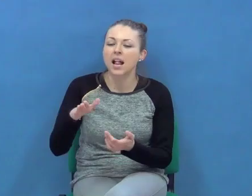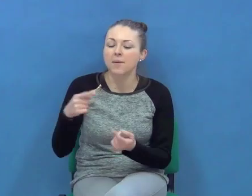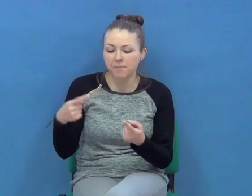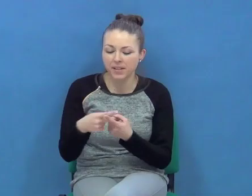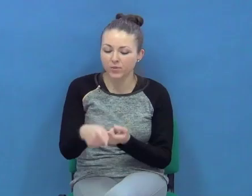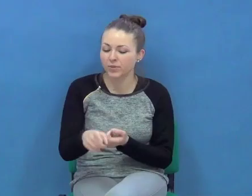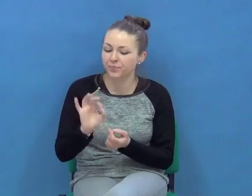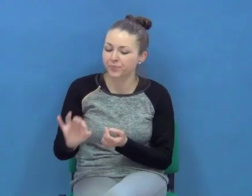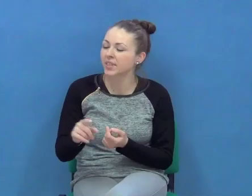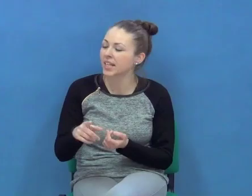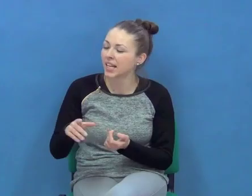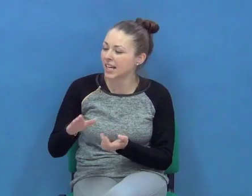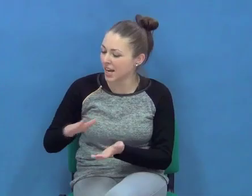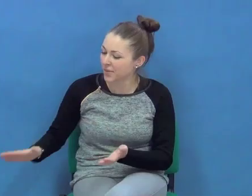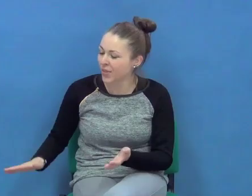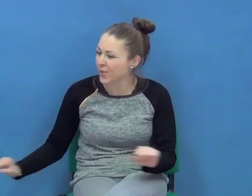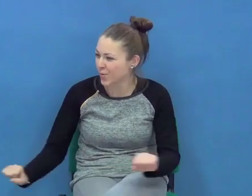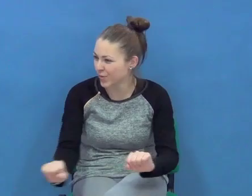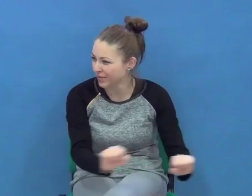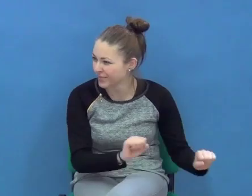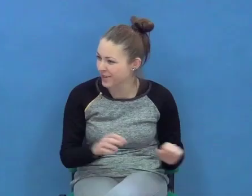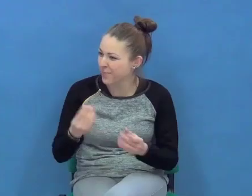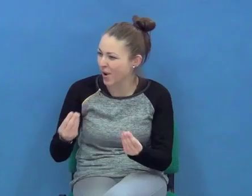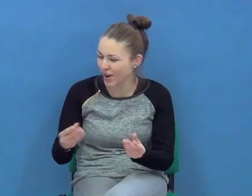To pasuje do sytuacji, kiedy podłoga jest mokra po umyciu.